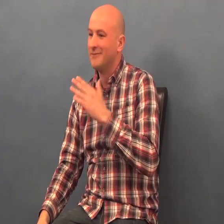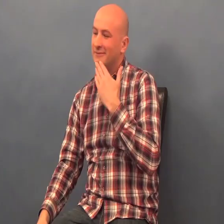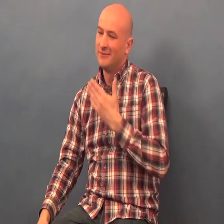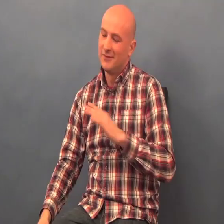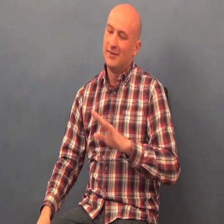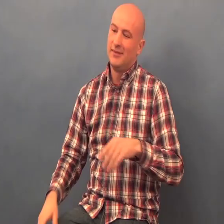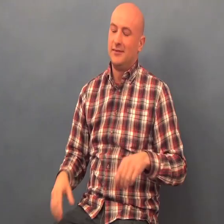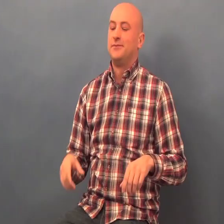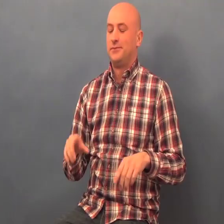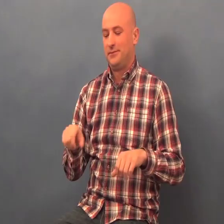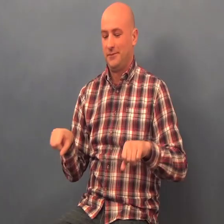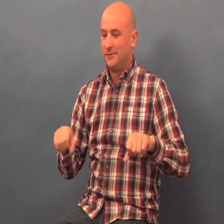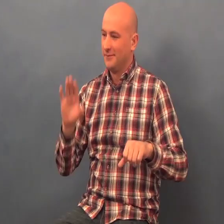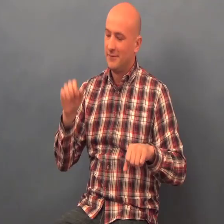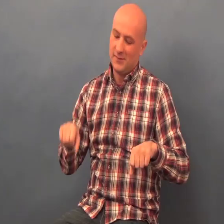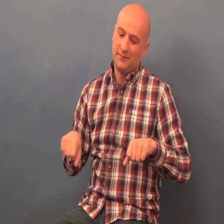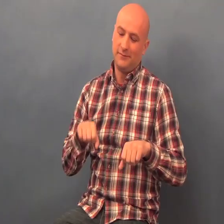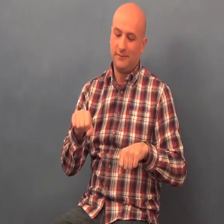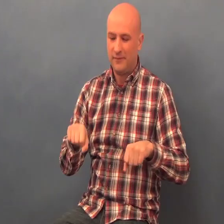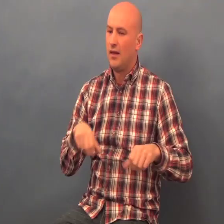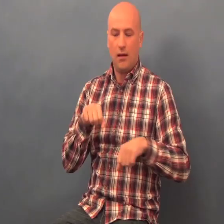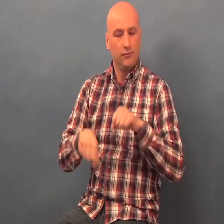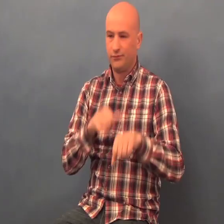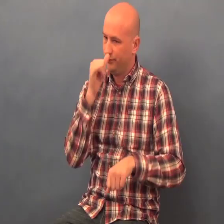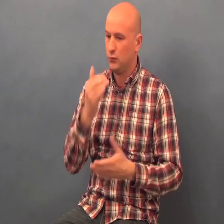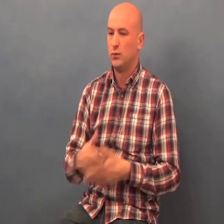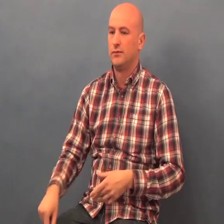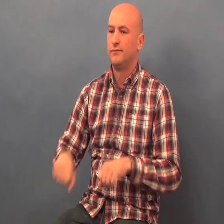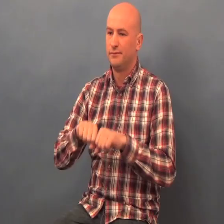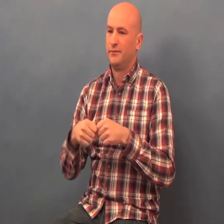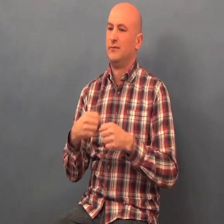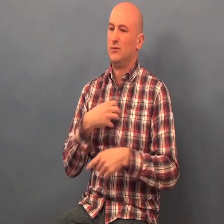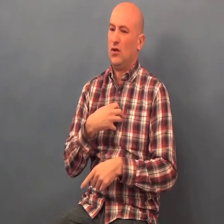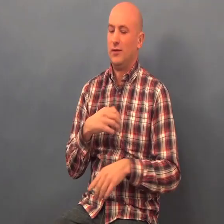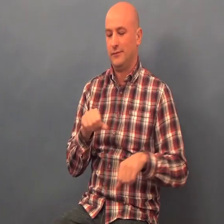Chłopak prowadzi rower. Nie jedzie, bo boli go noga.